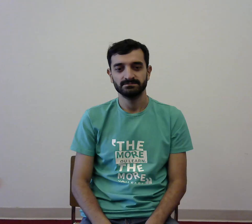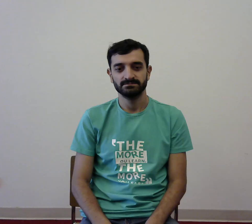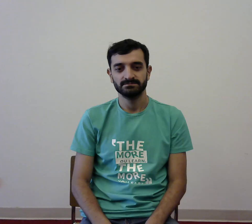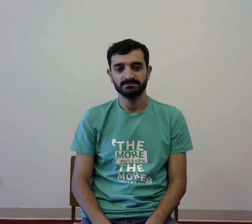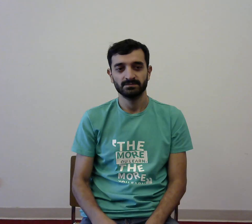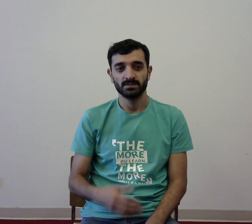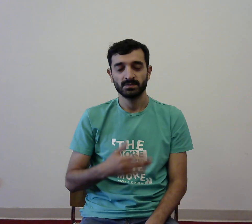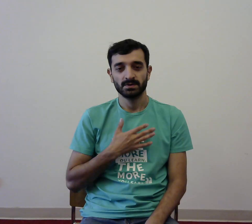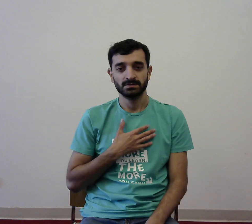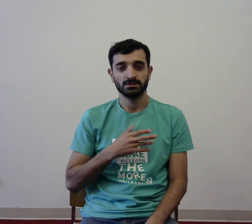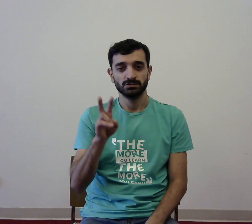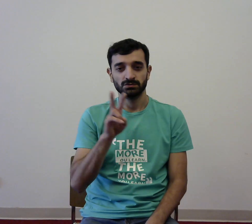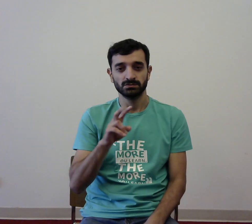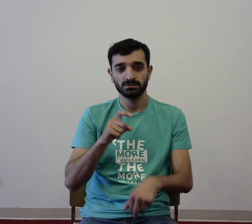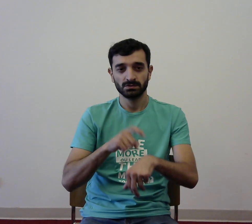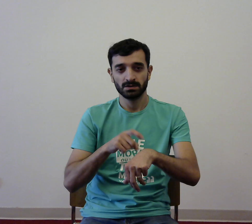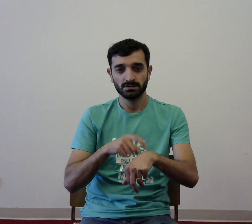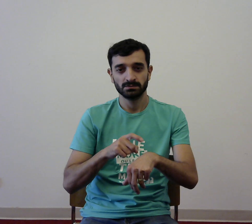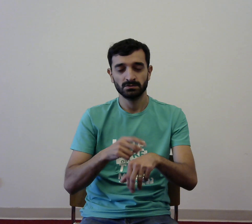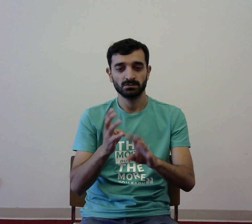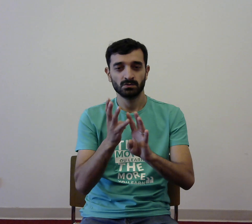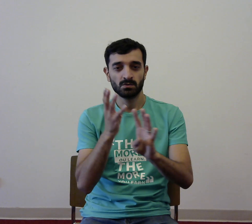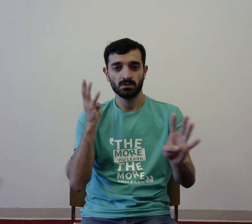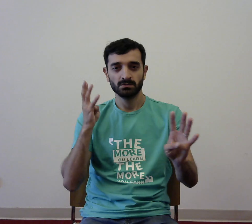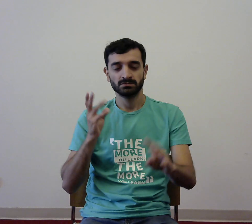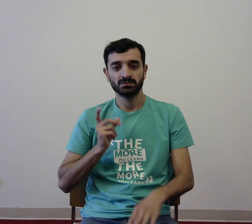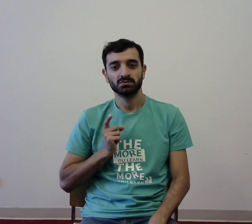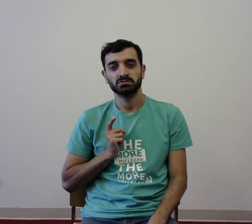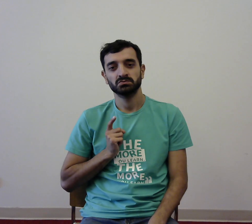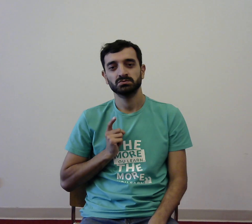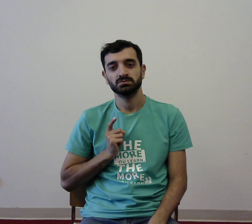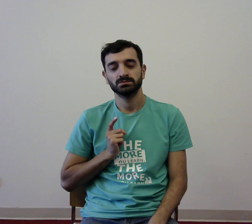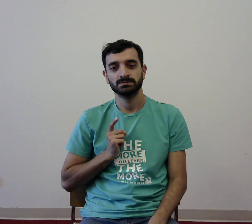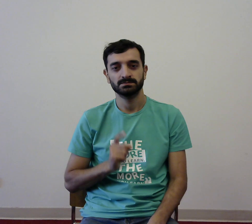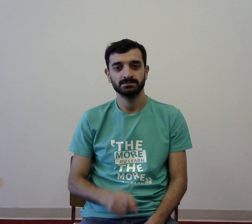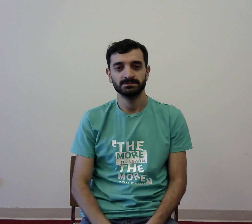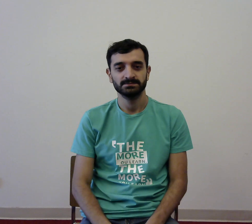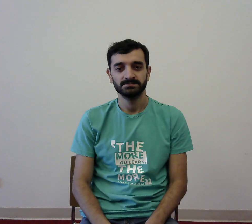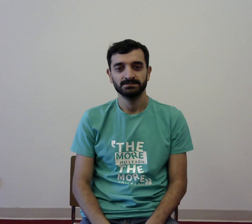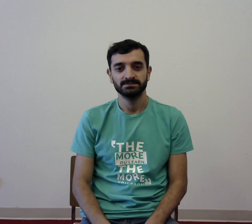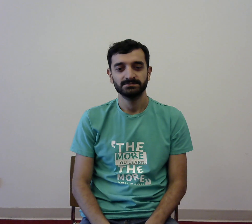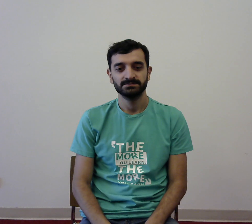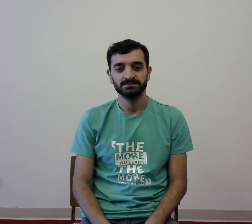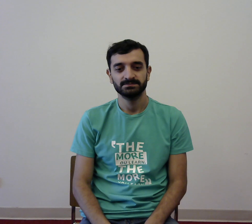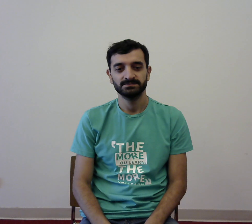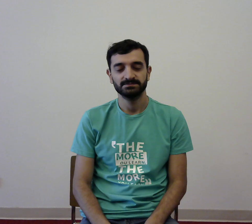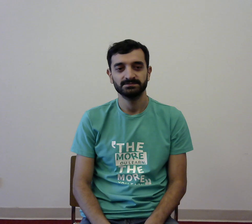Mən iki saatdır növbədə gözləyirəm